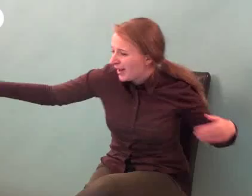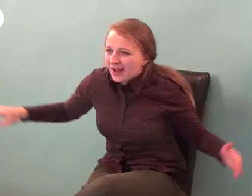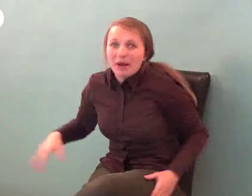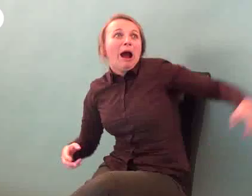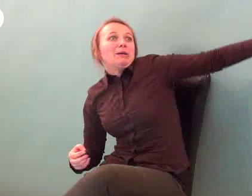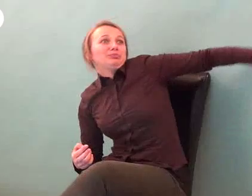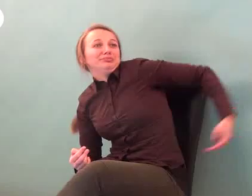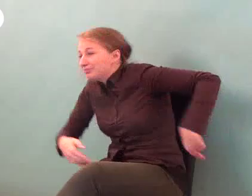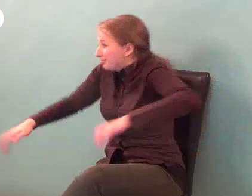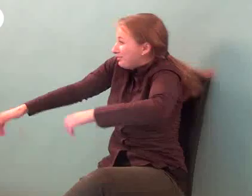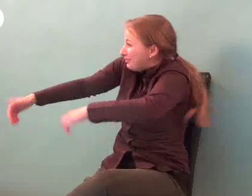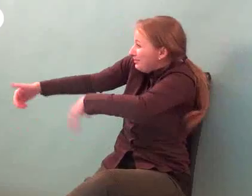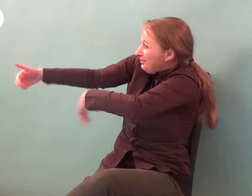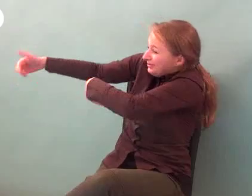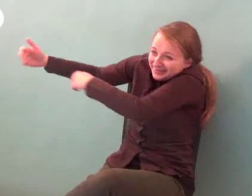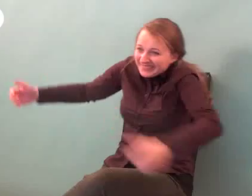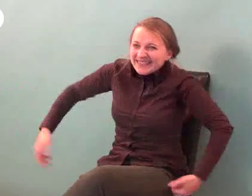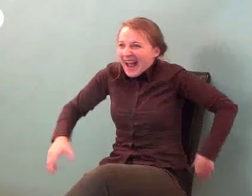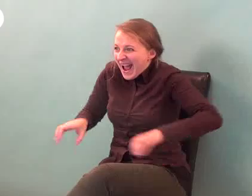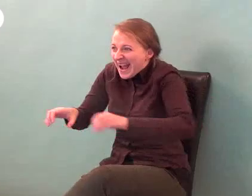Pszczoły gonią psa, który szybko ucieka.